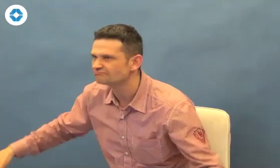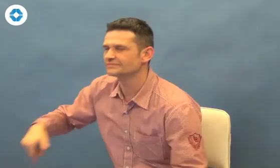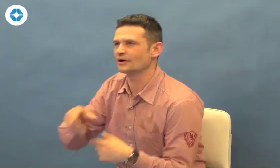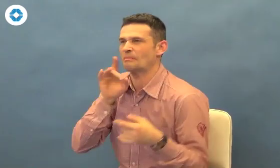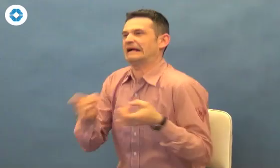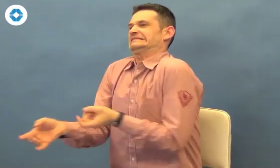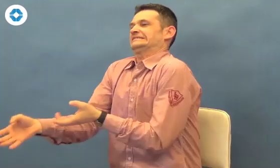Chłopiec biegł bardzo szybko.